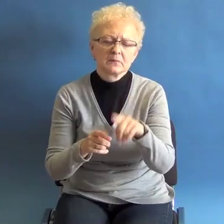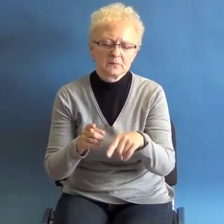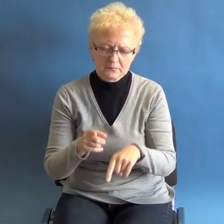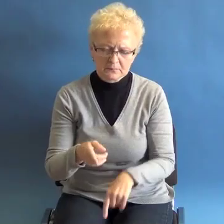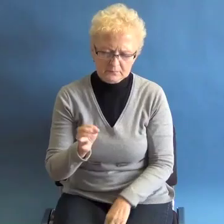Dobrze.